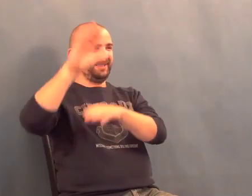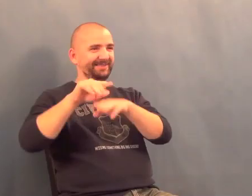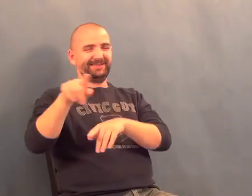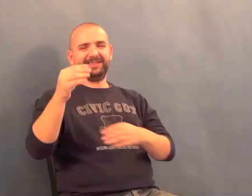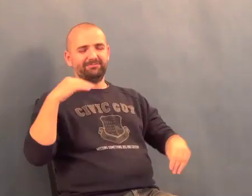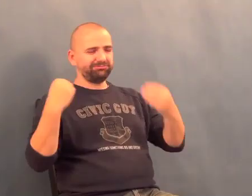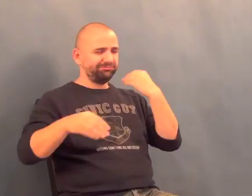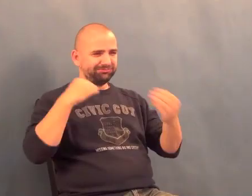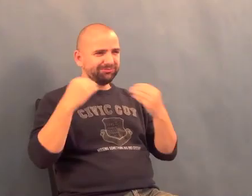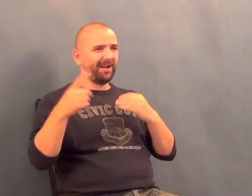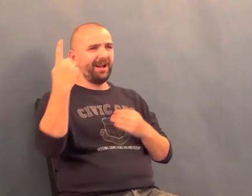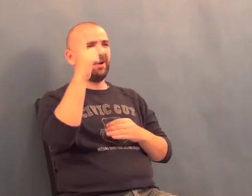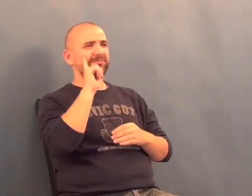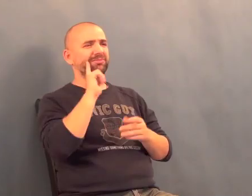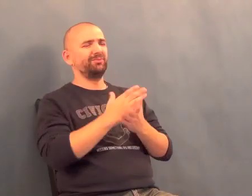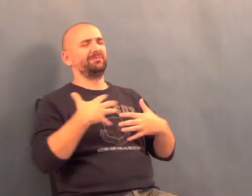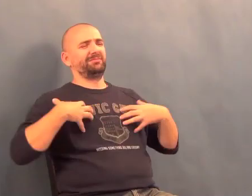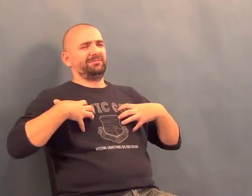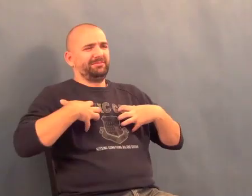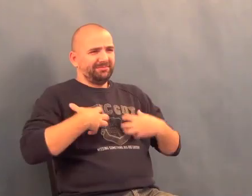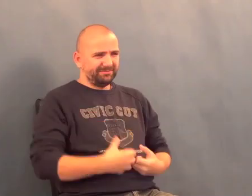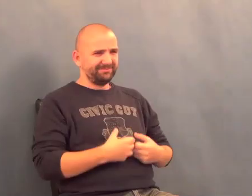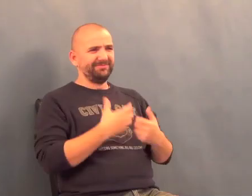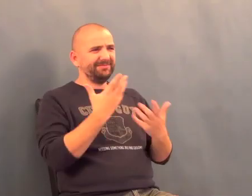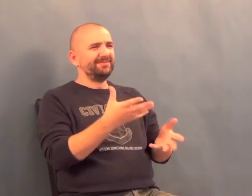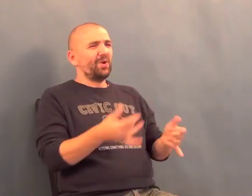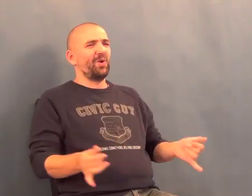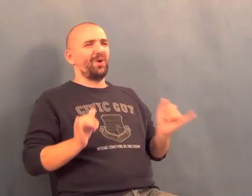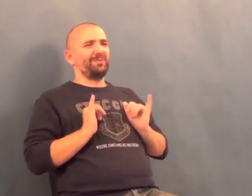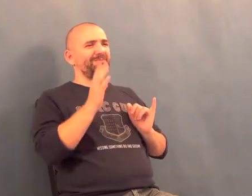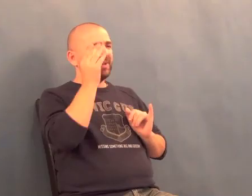Więc tam jedzą, a jeden chłopak jest już zmęczony, chce odpocząć i iść spać.